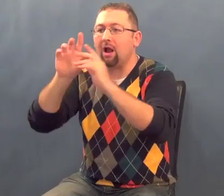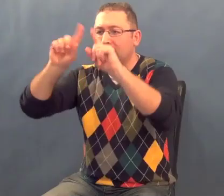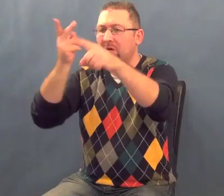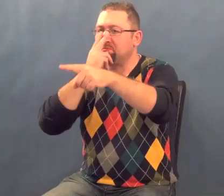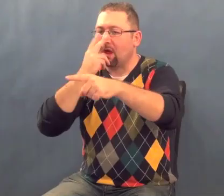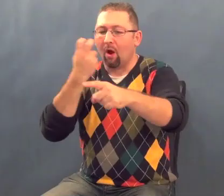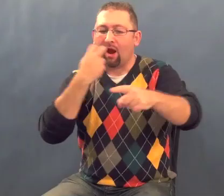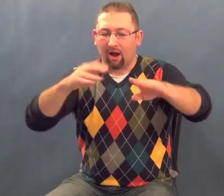Ale zobacz.